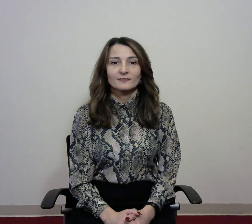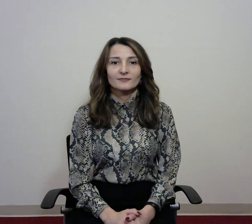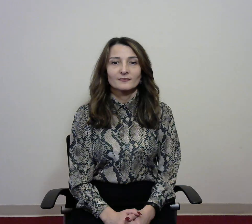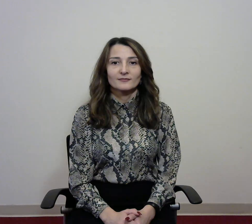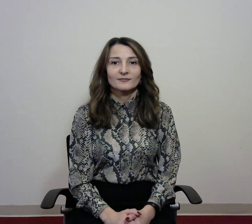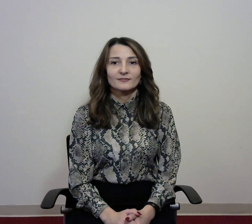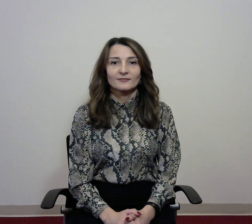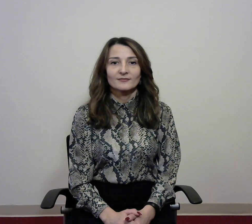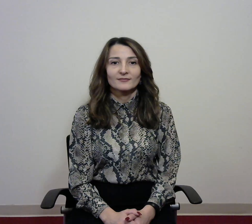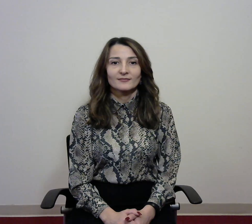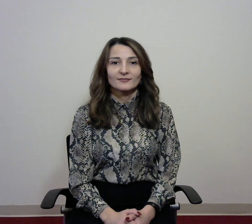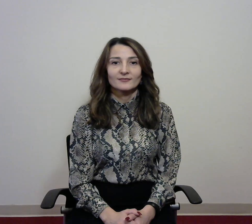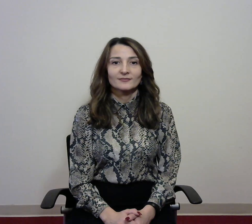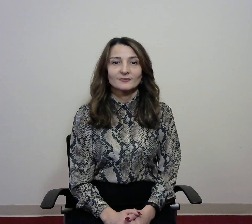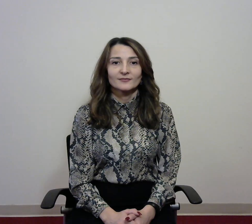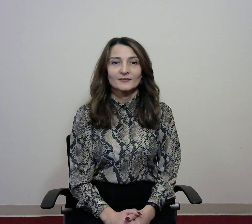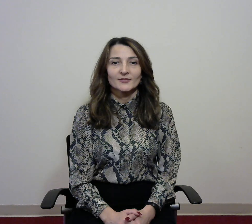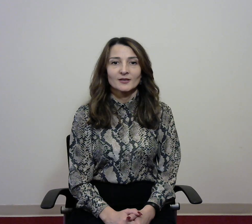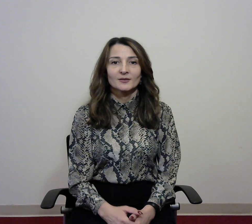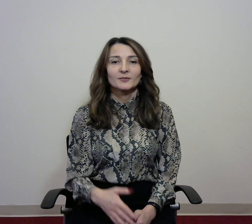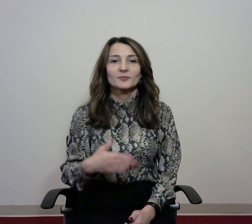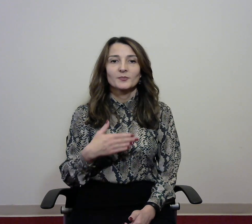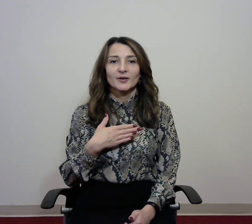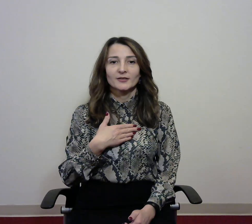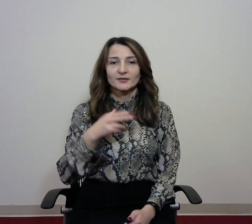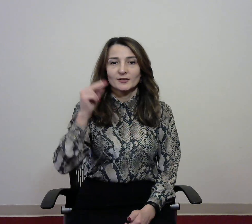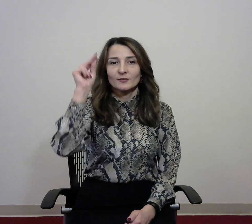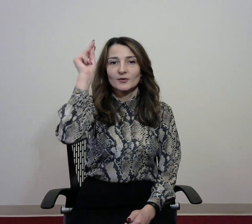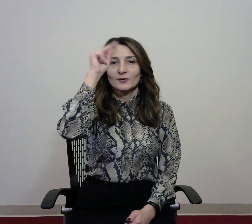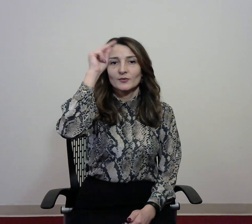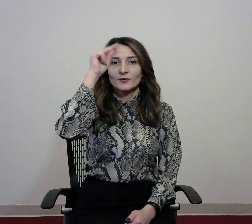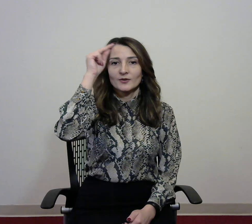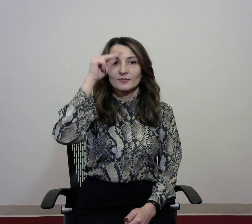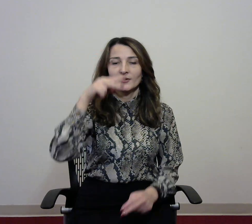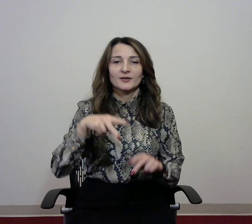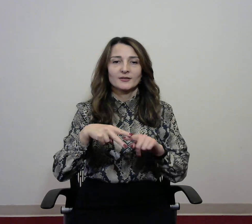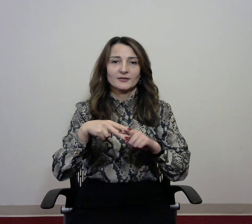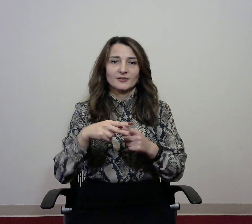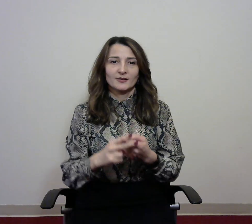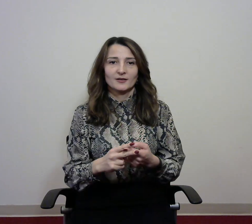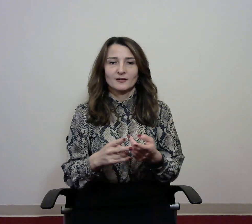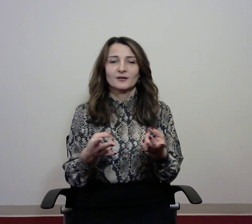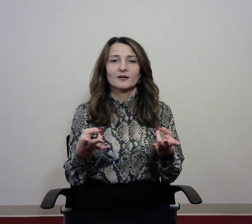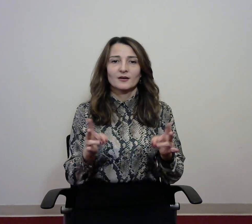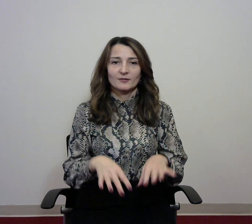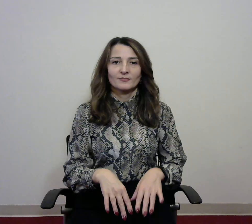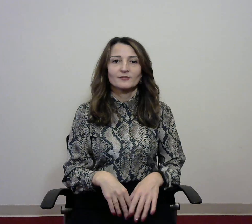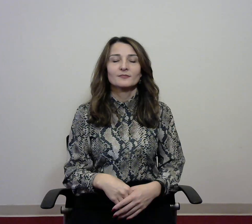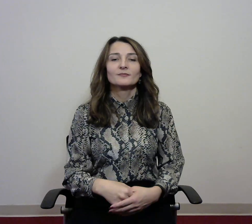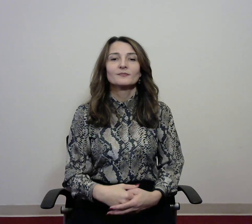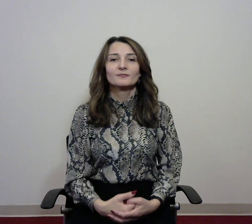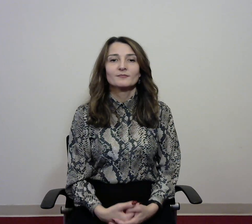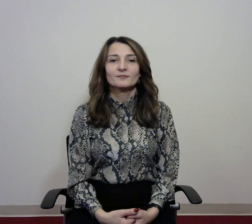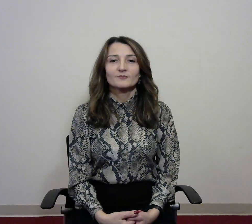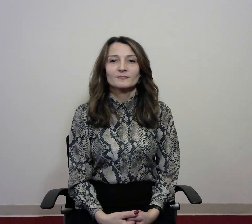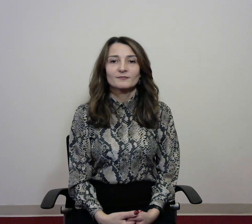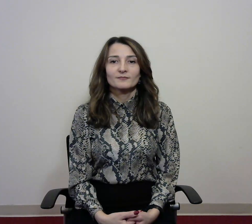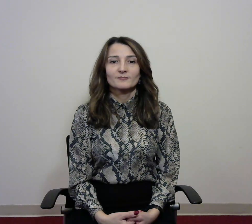Mənim təhsilim yarımçıq qalıb